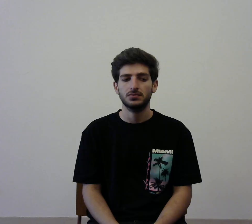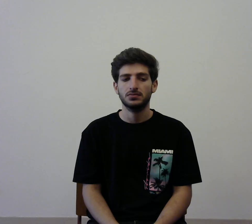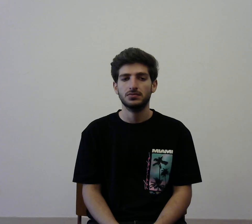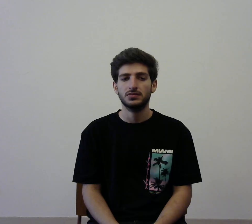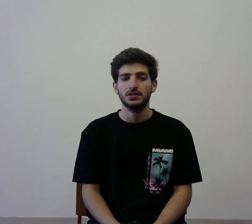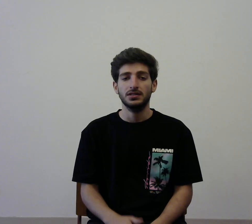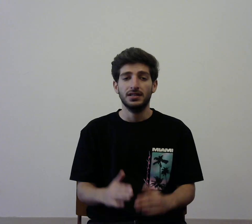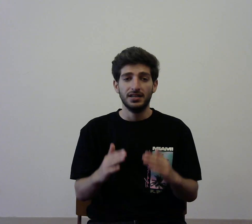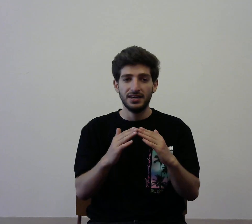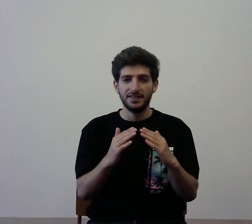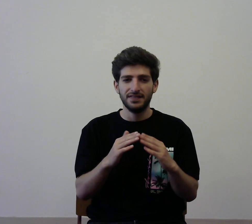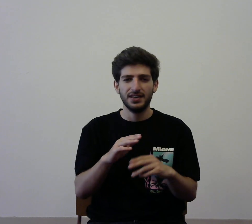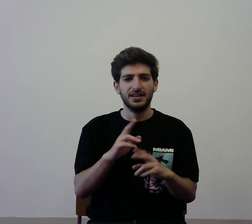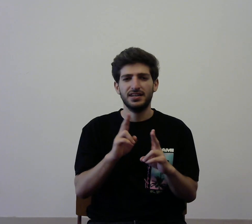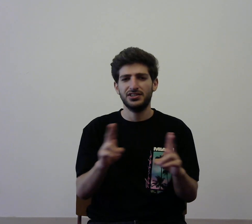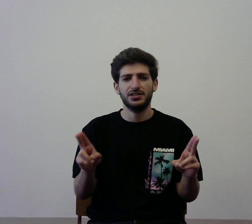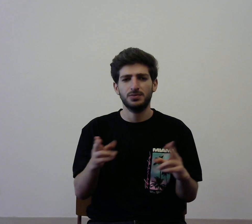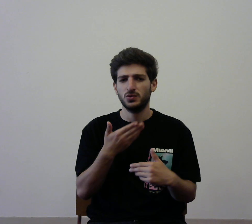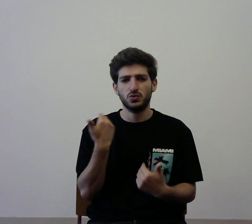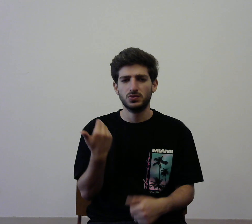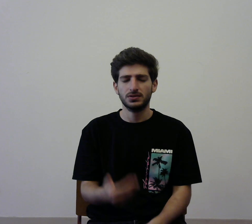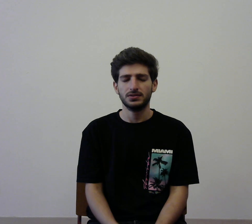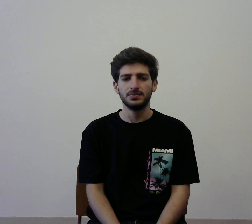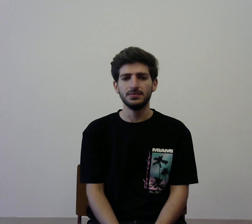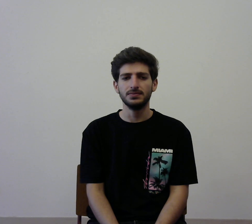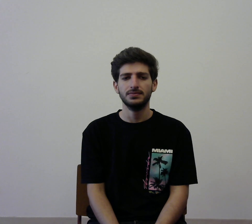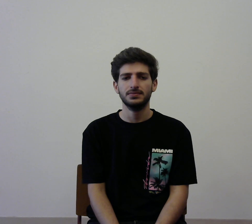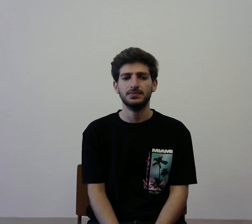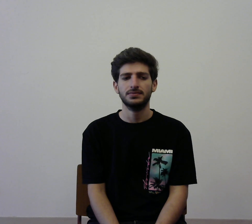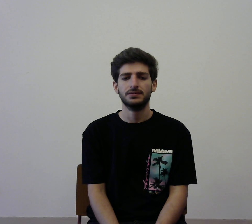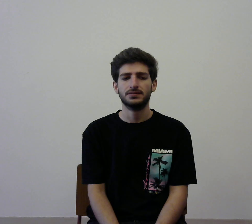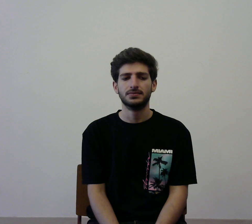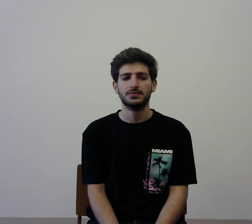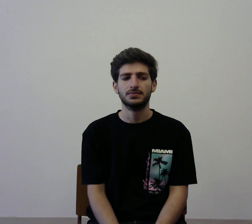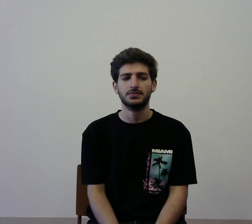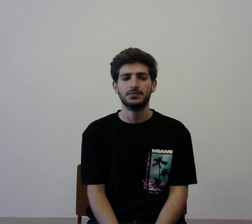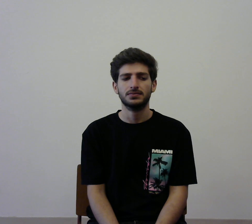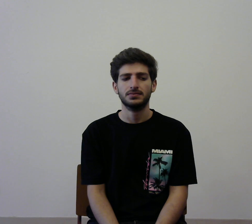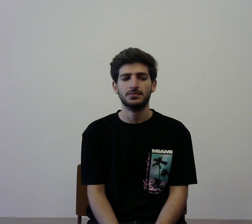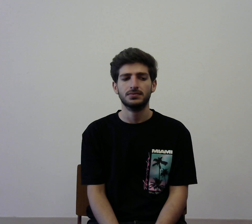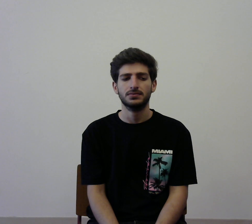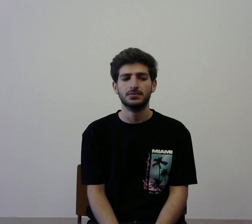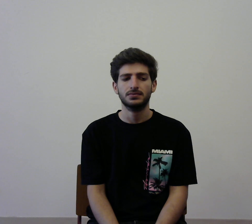Evdə heç kəs yoxdur